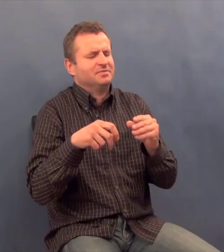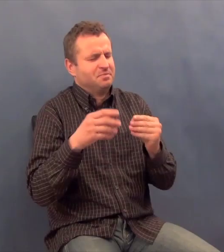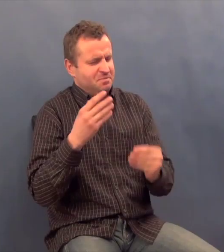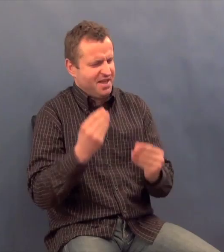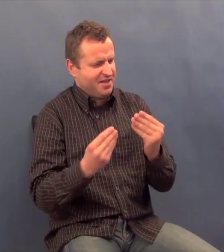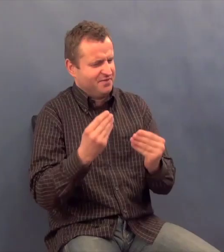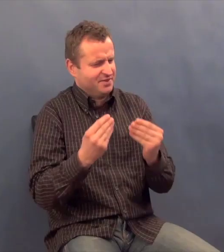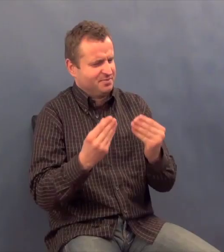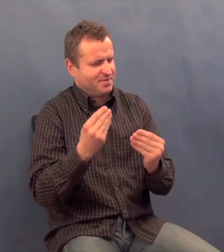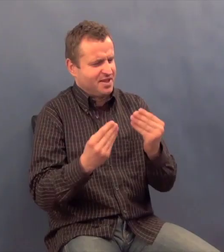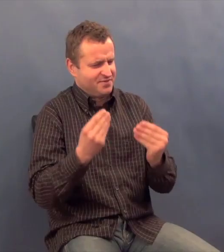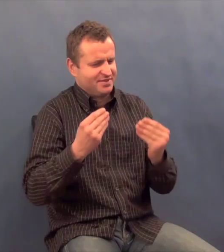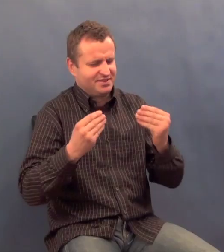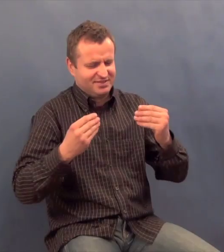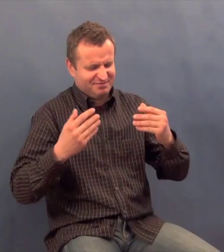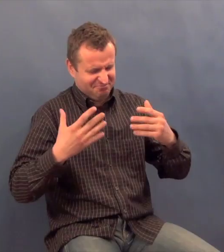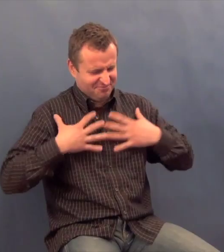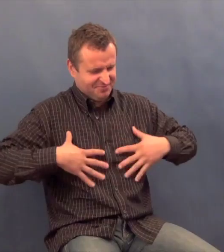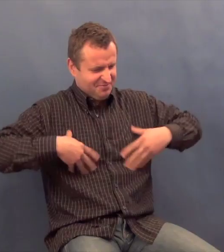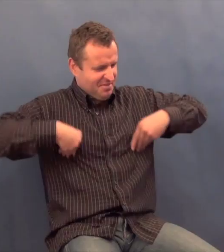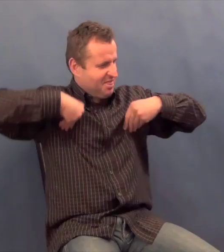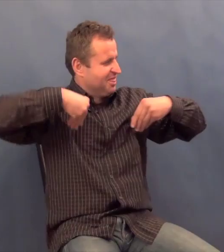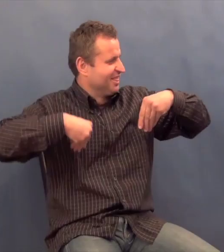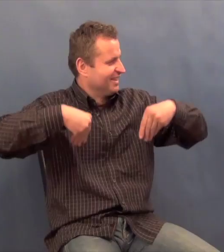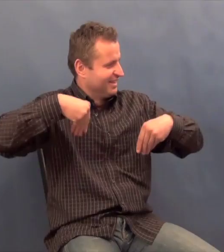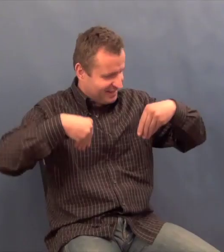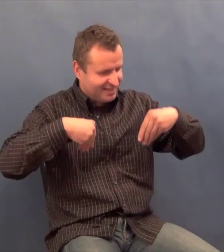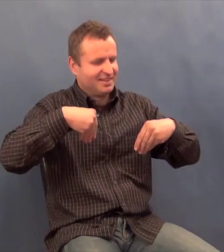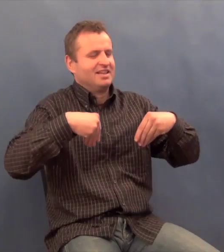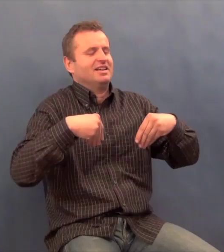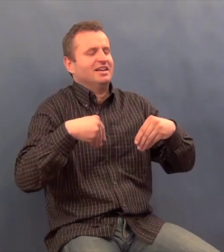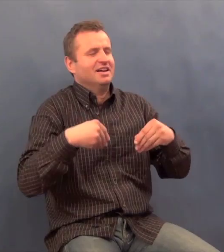Bawią się. Przymierzają ubrania.